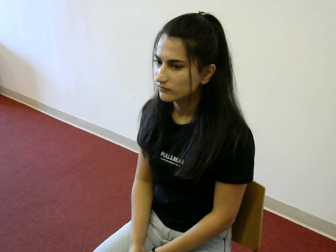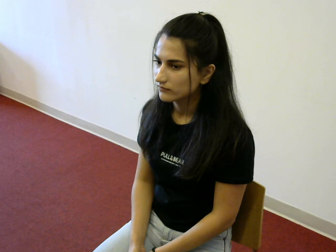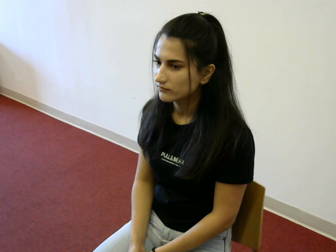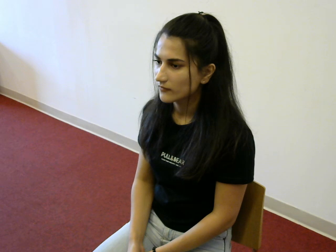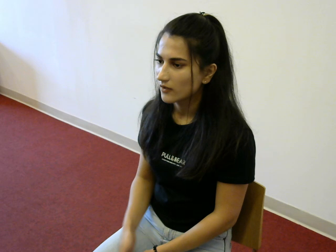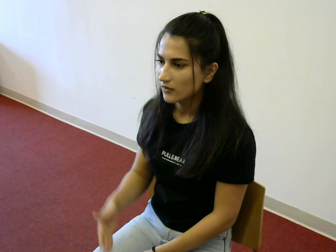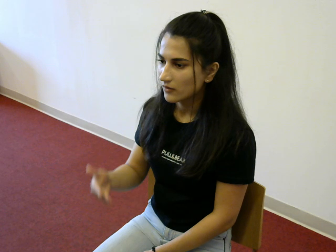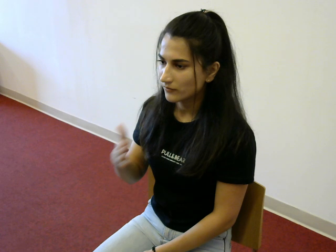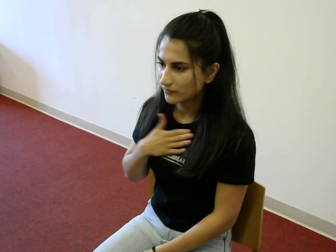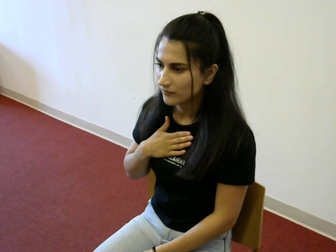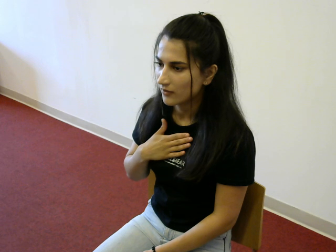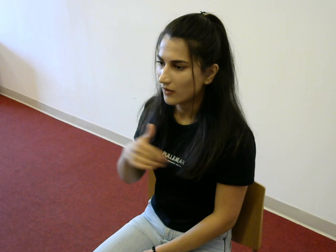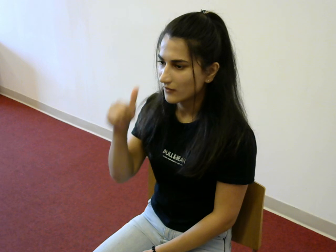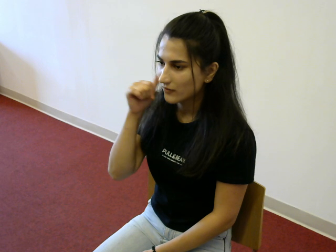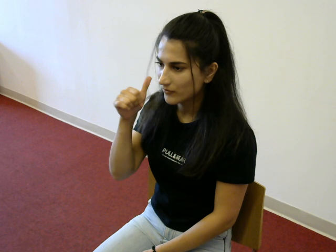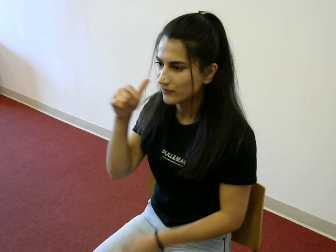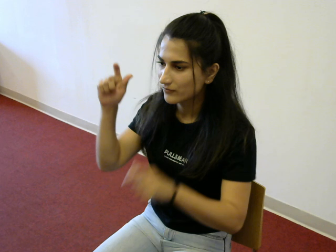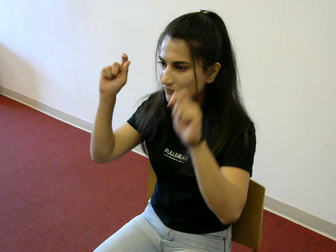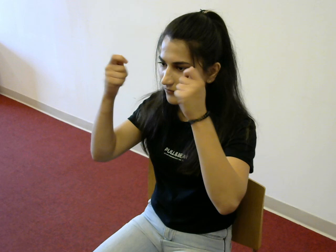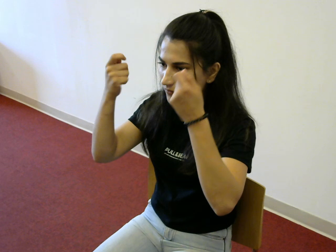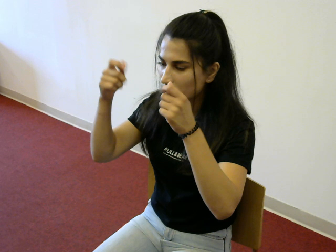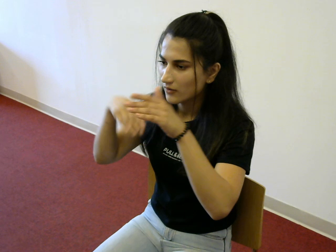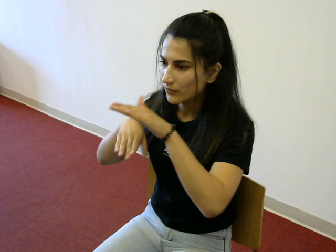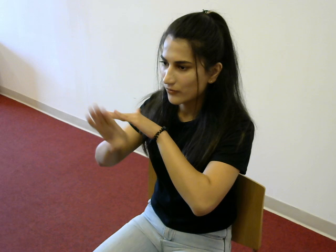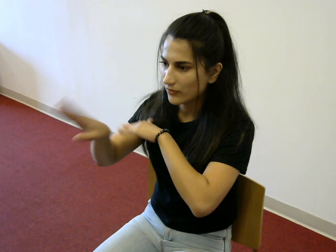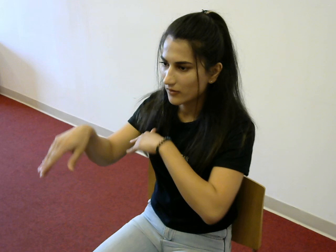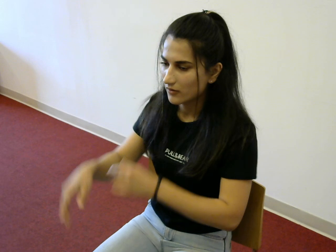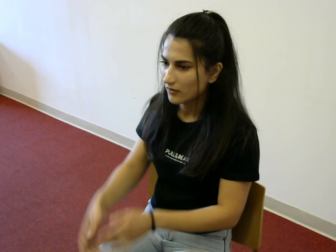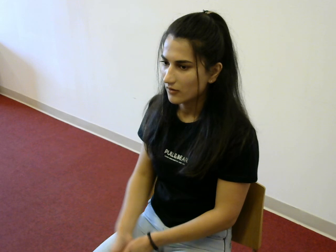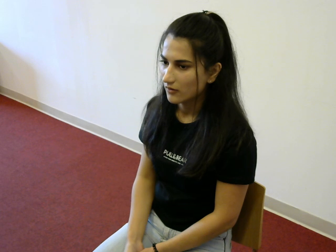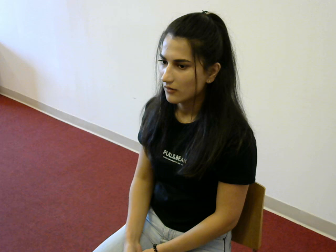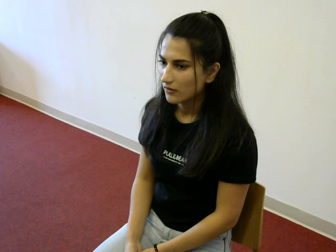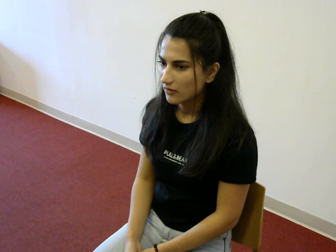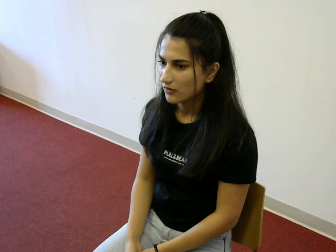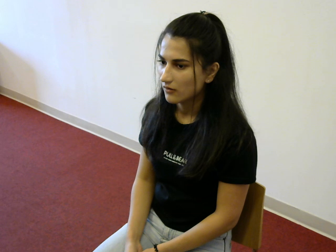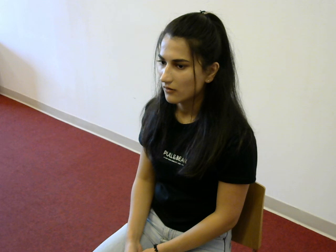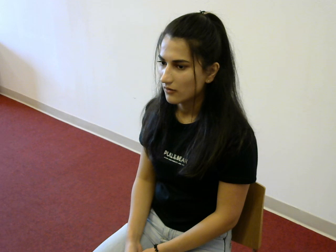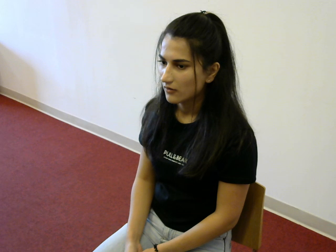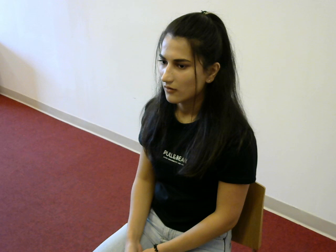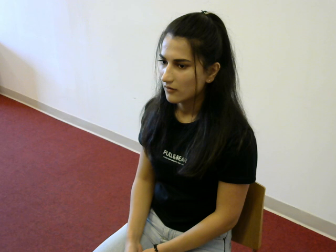Mən sabah toya gedirəm